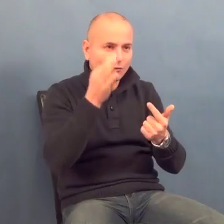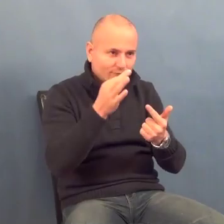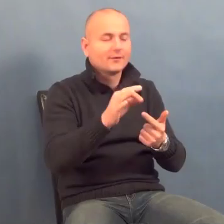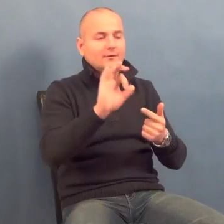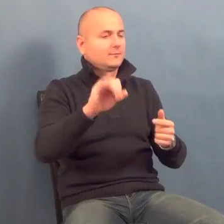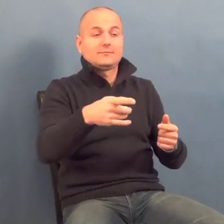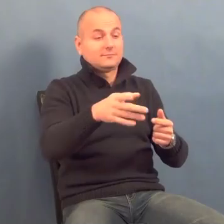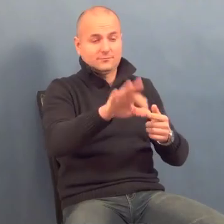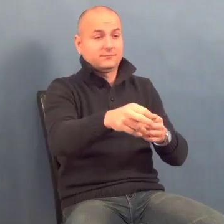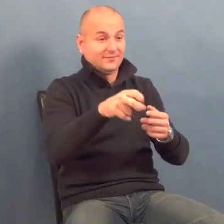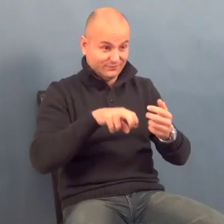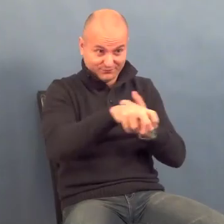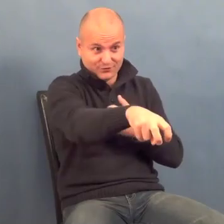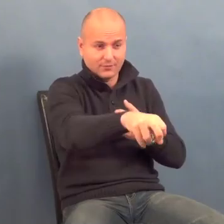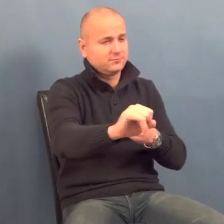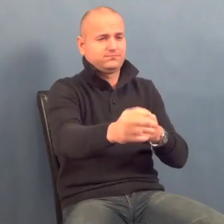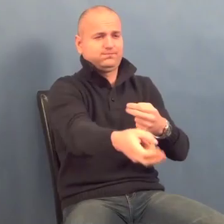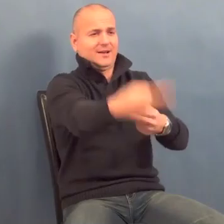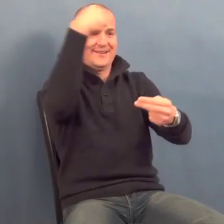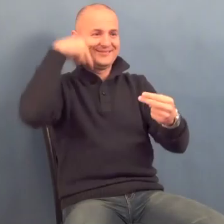Jak tylko wszedł, to od razu został wyrzucony.